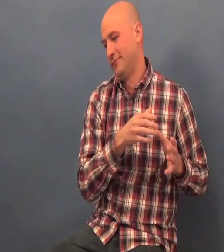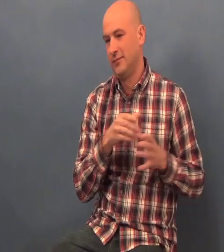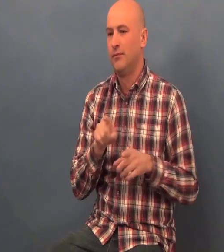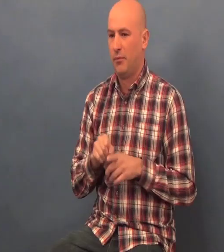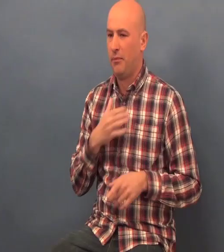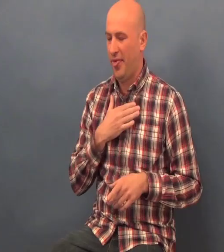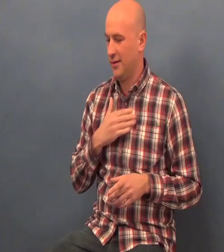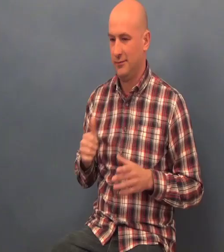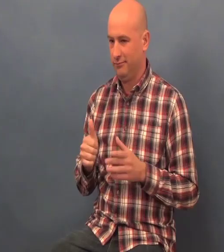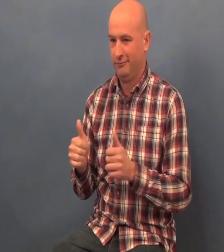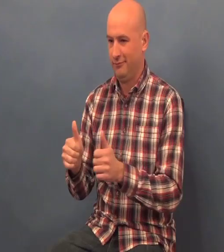Z chłopcem jest też pies.